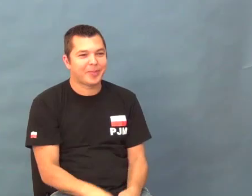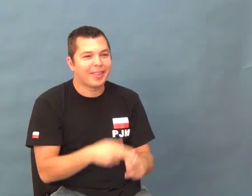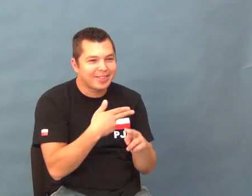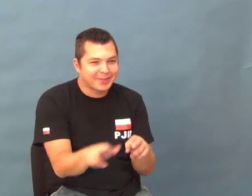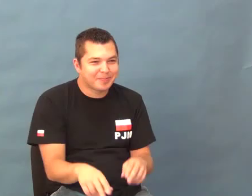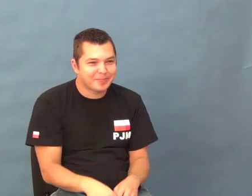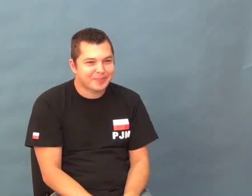Kiedy?